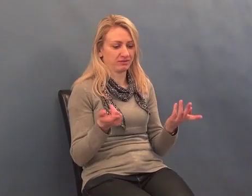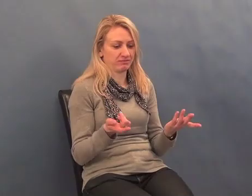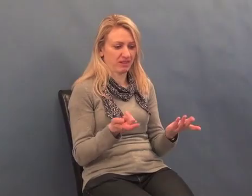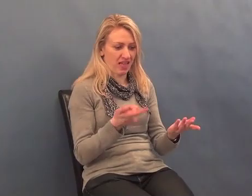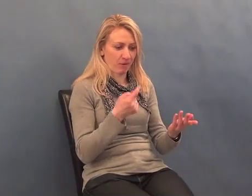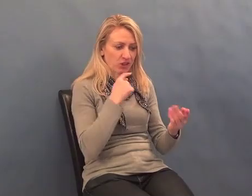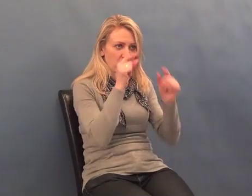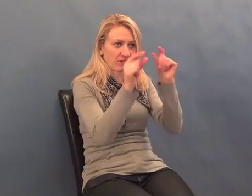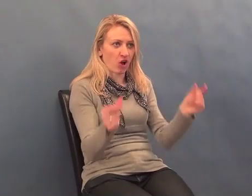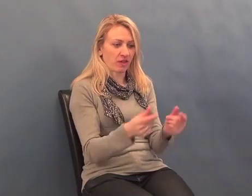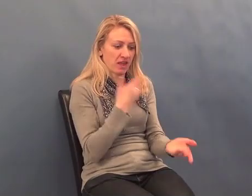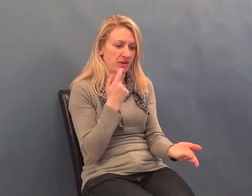Czerwony trójkątny znak - nie ma czerwonego.